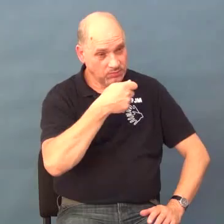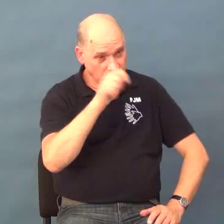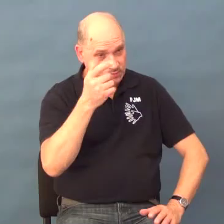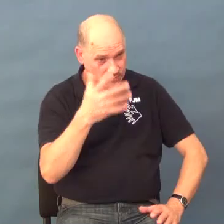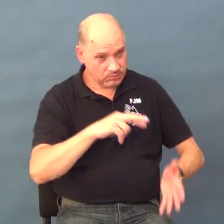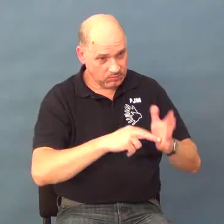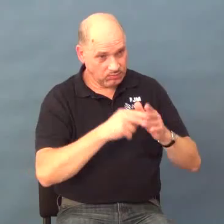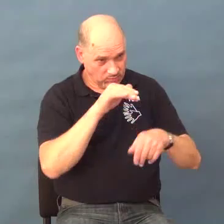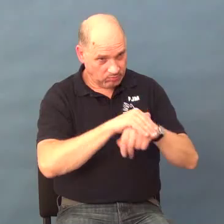Zaplanujemy. Zgadzasz się umówić?